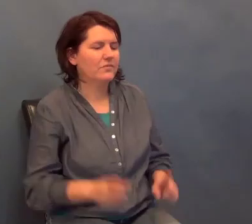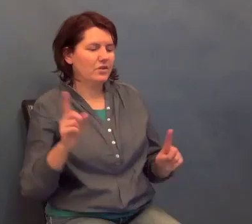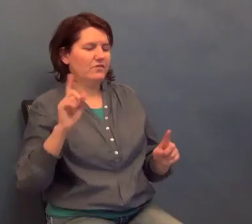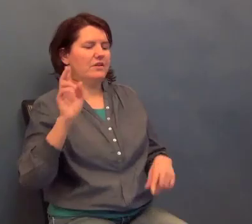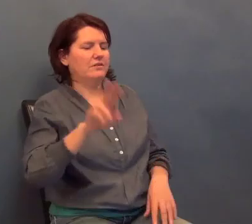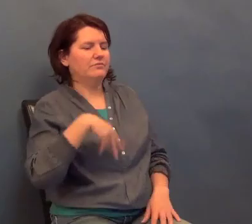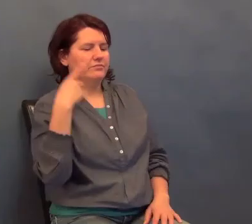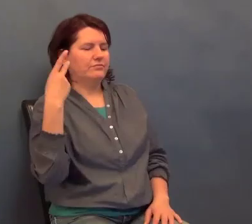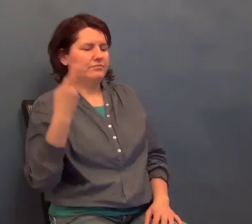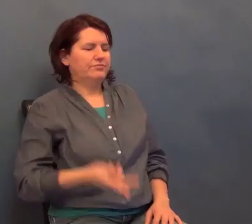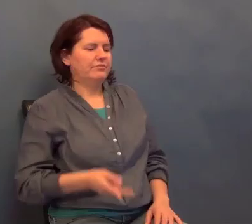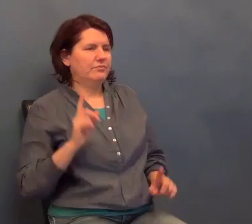Uwaga na upadek.